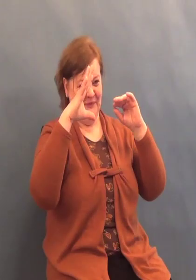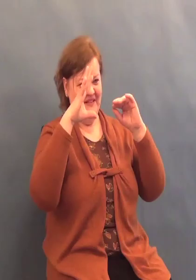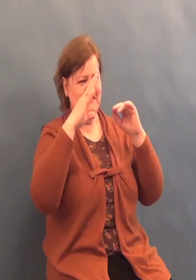Nie.